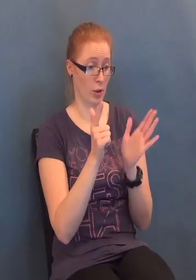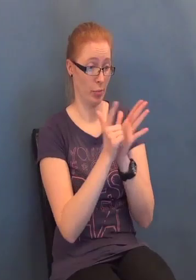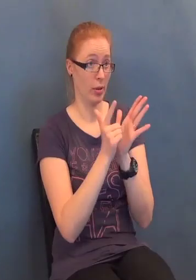Siedemnasty.